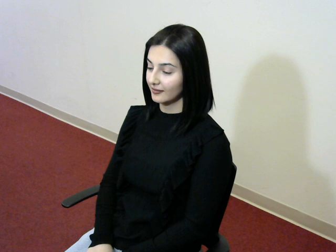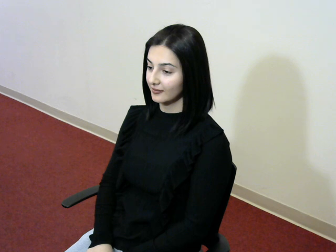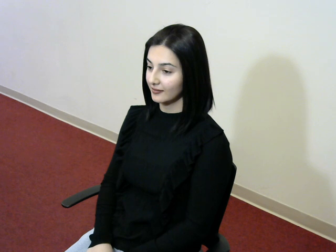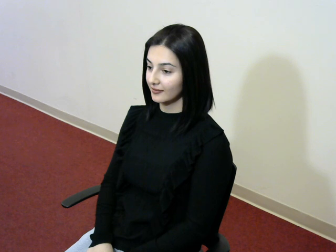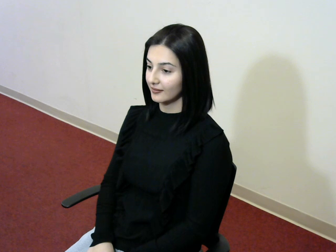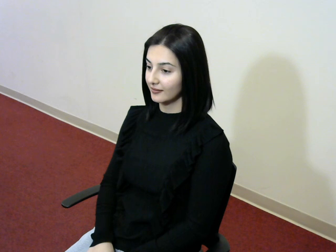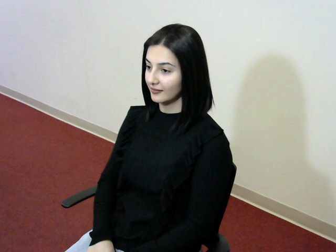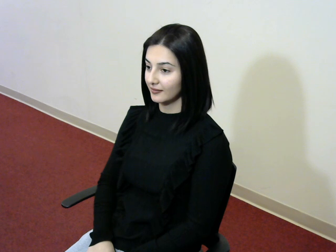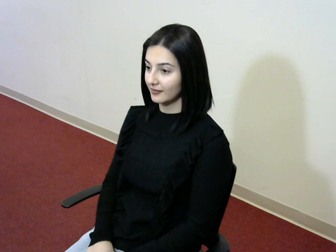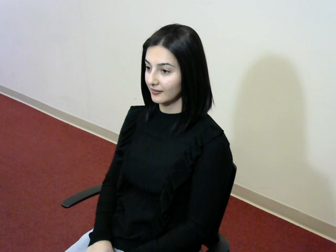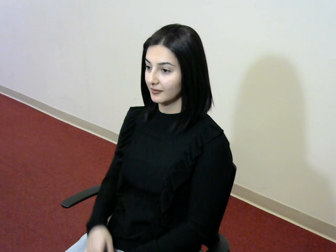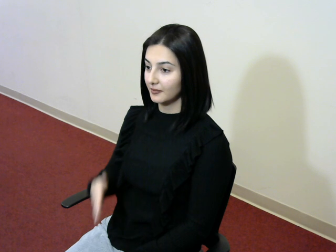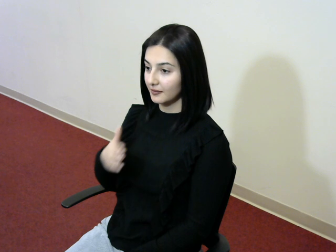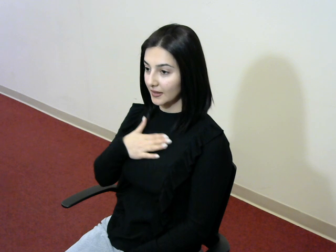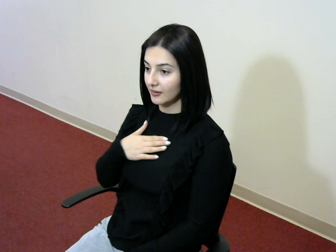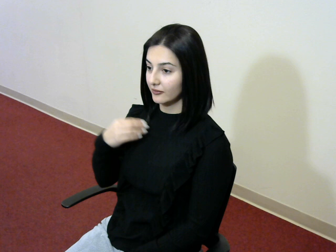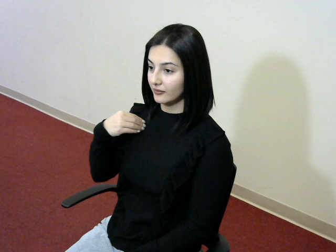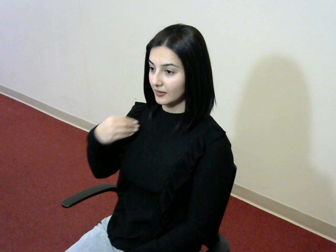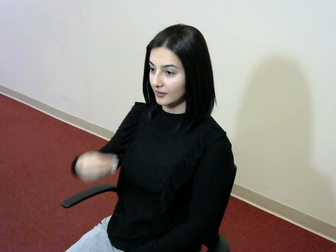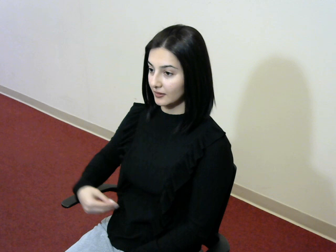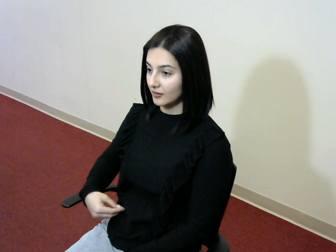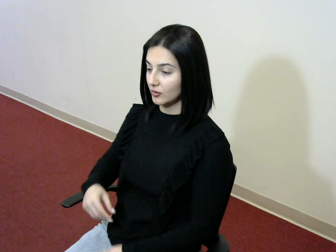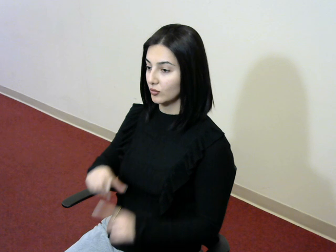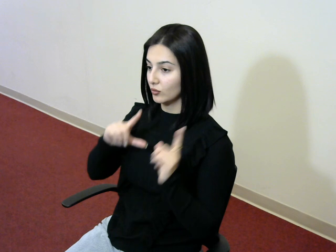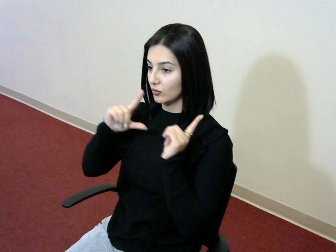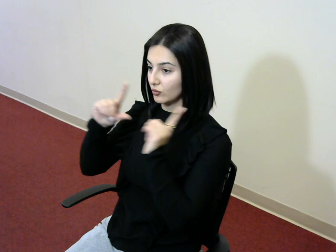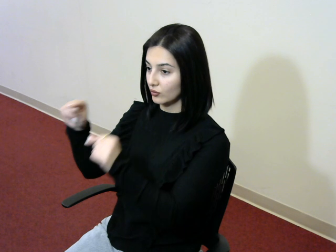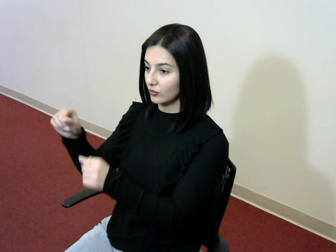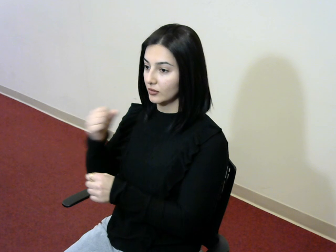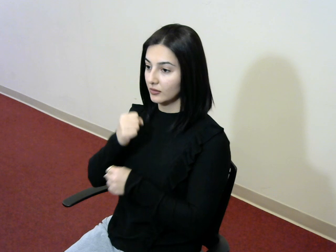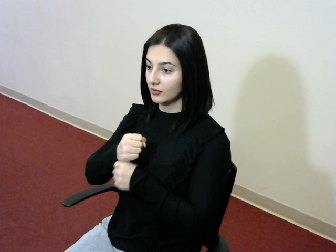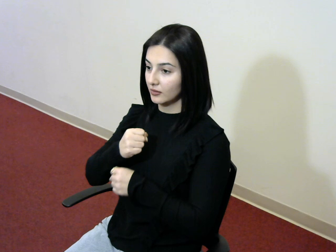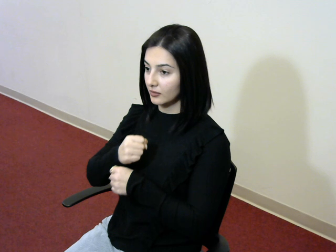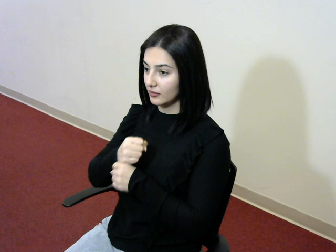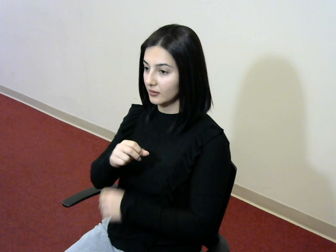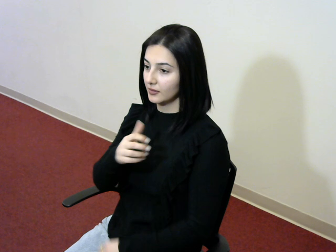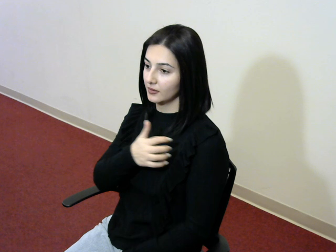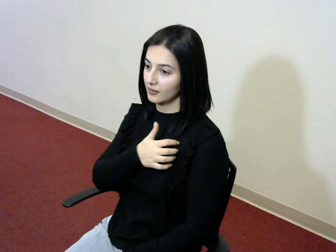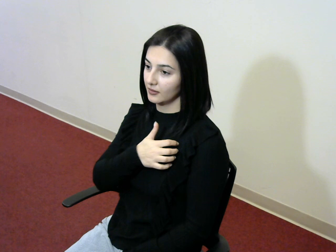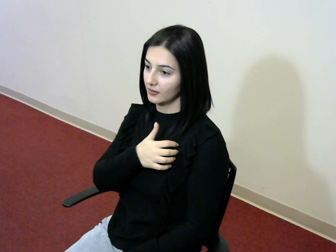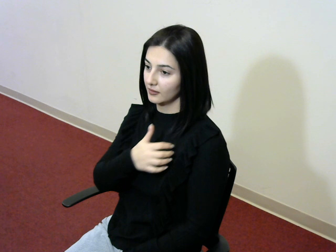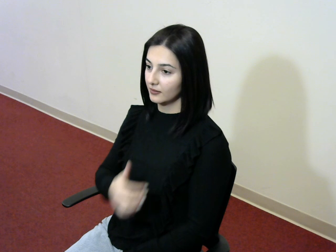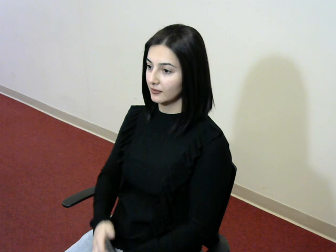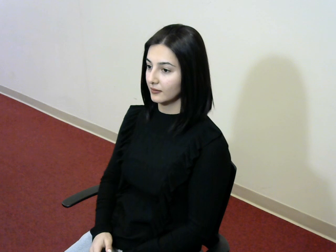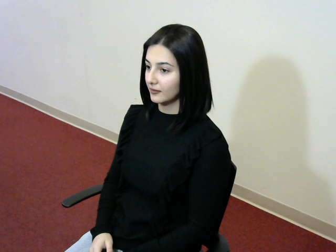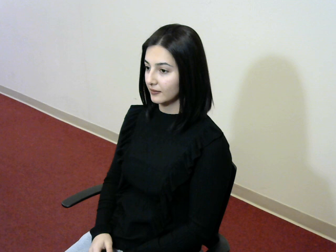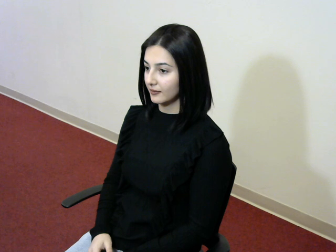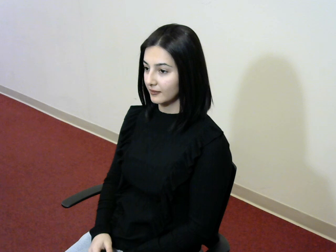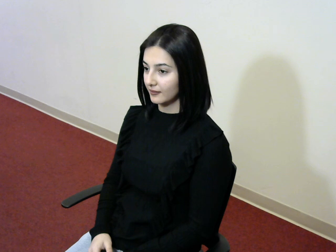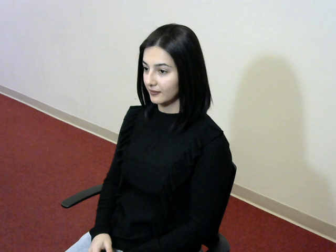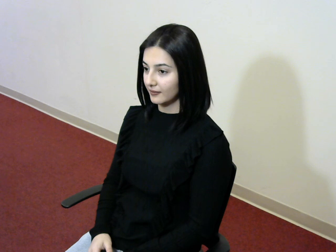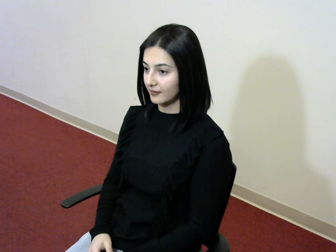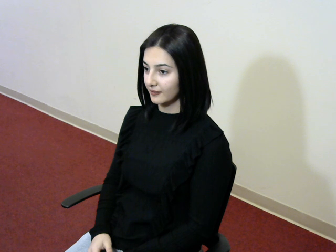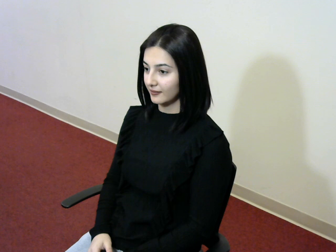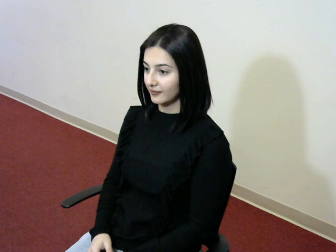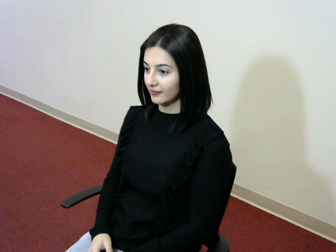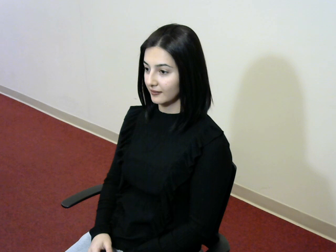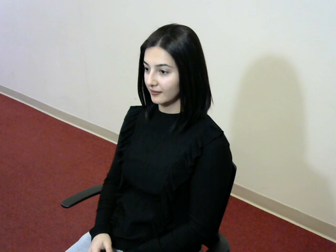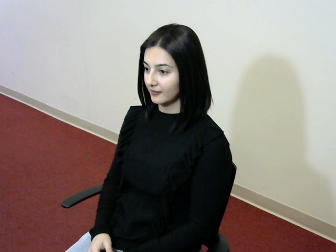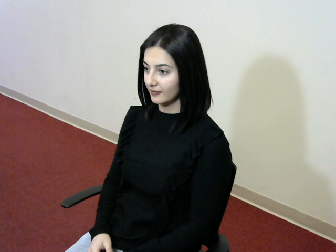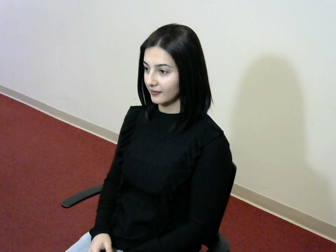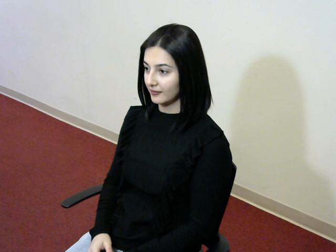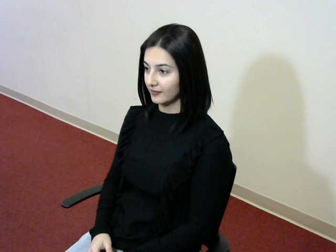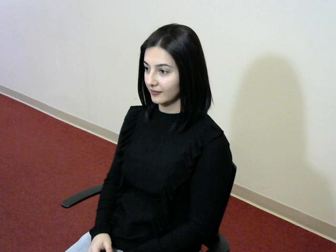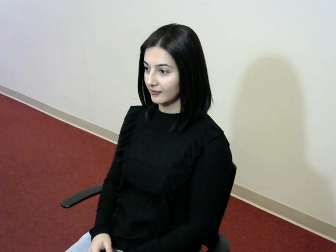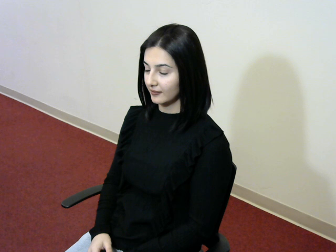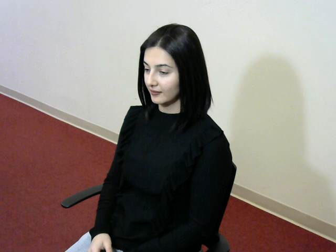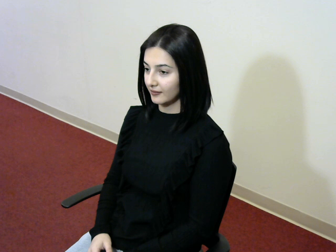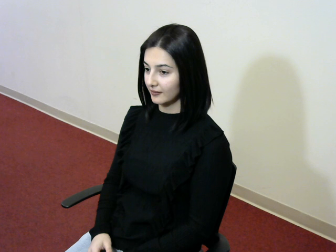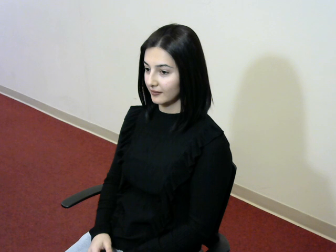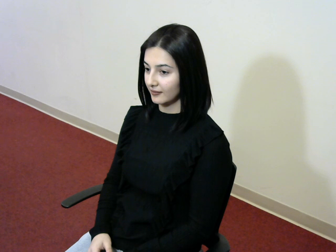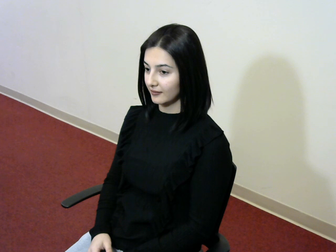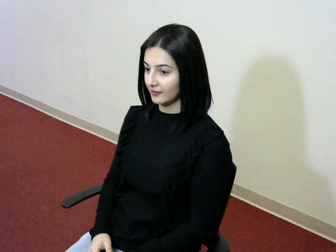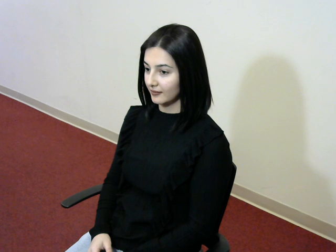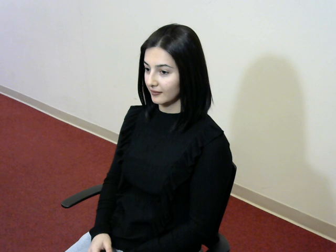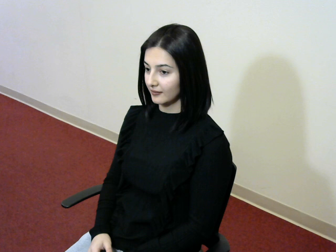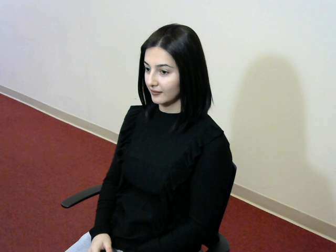Mən Fransaya səyahet etmək istəyirəm